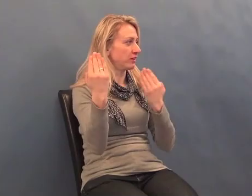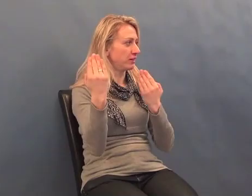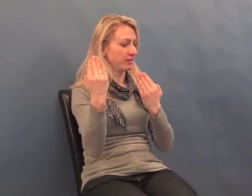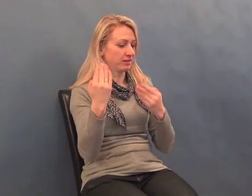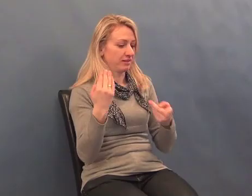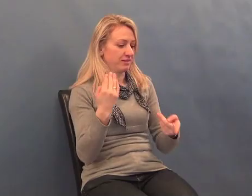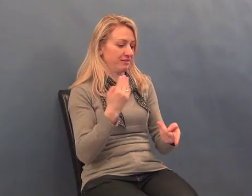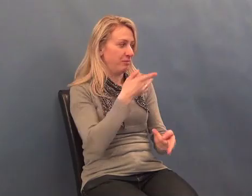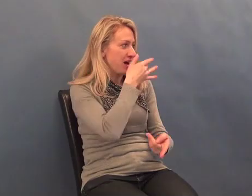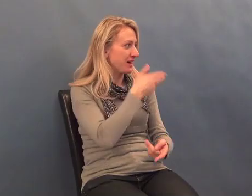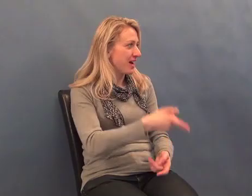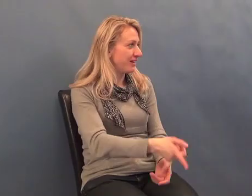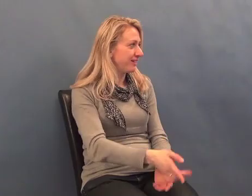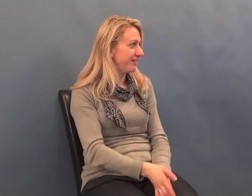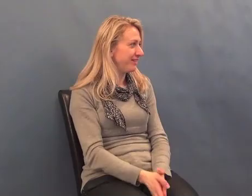To bajka.